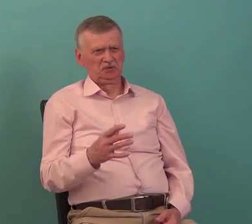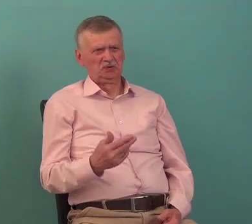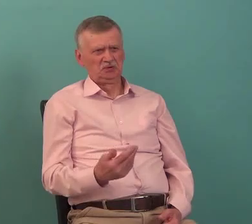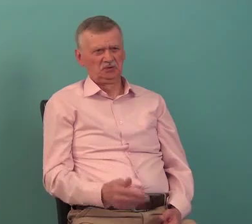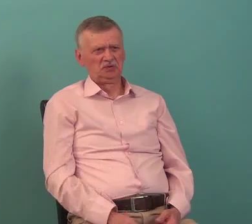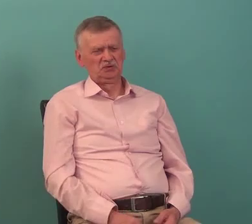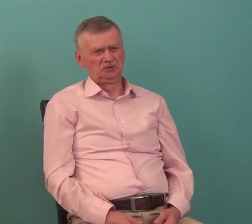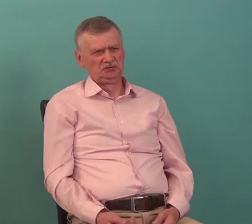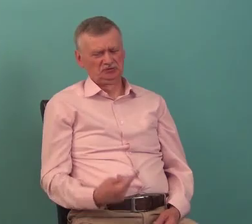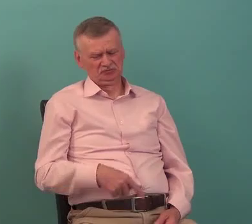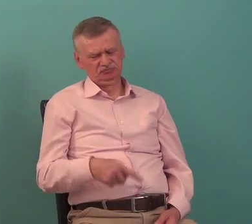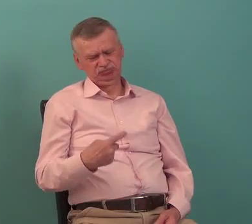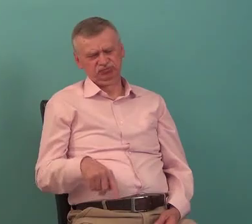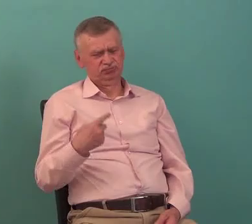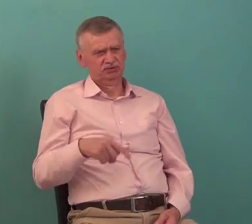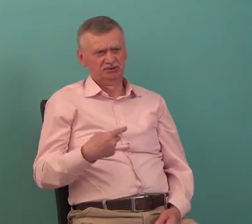Nie było.